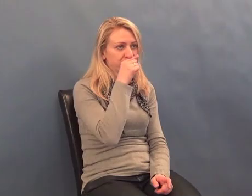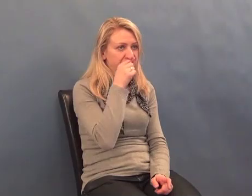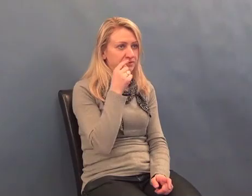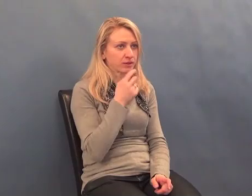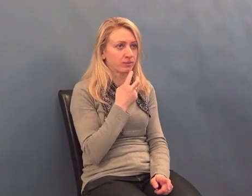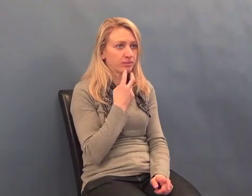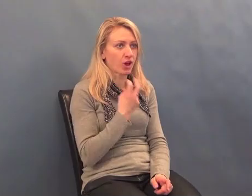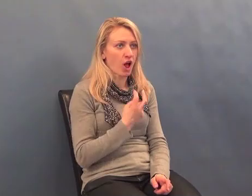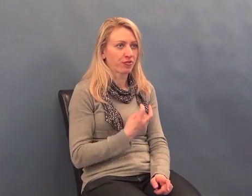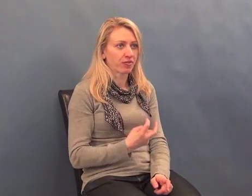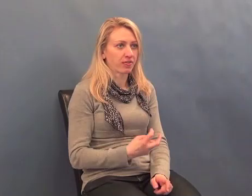Prąd.